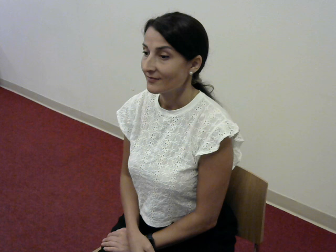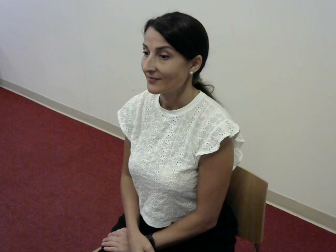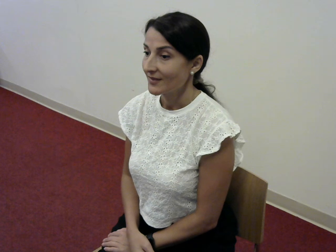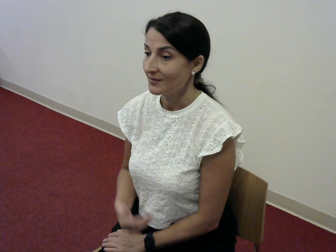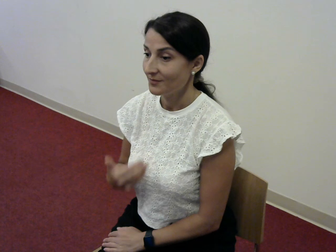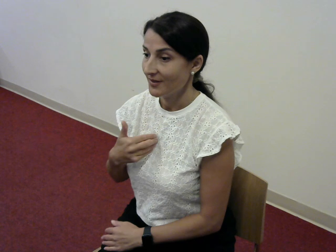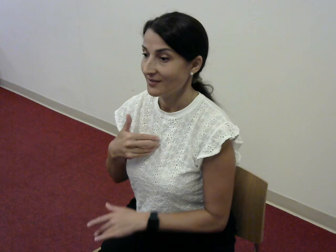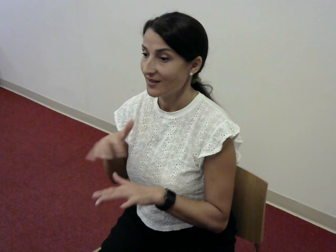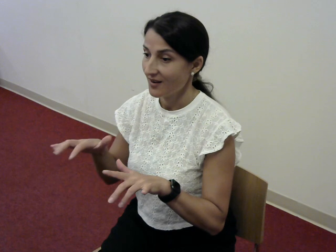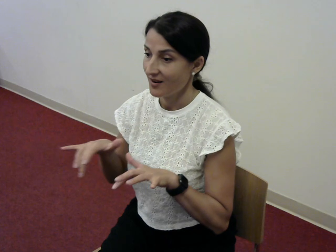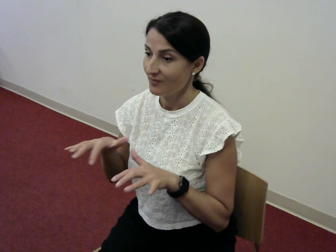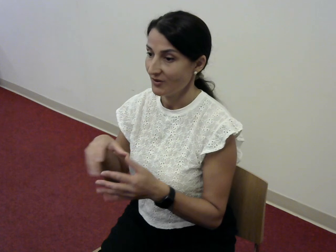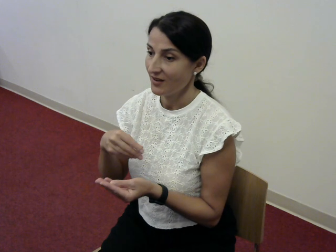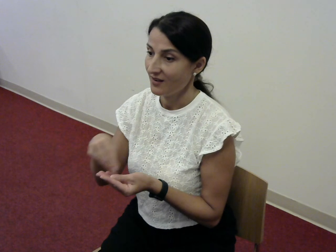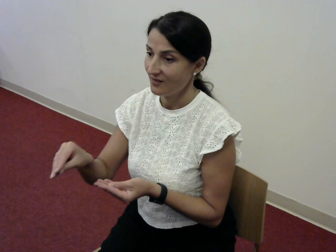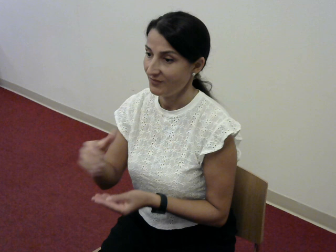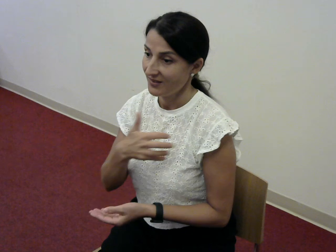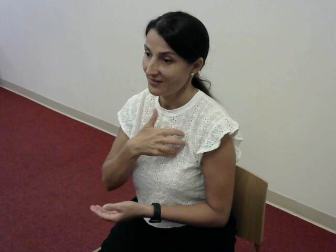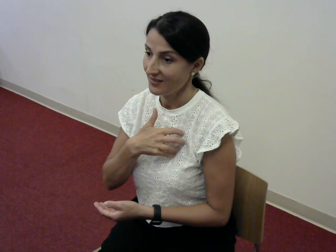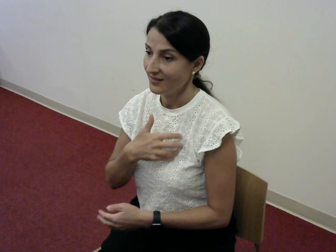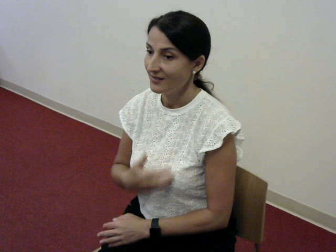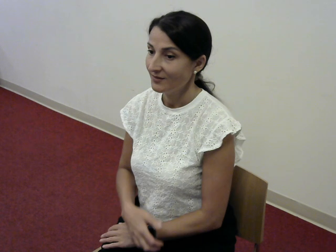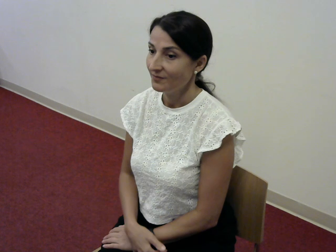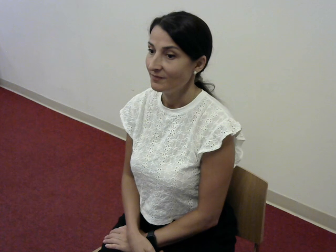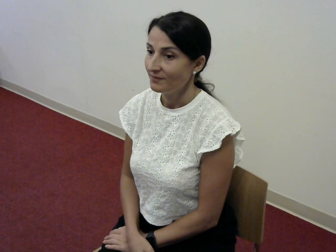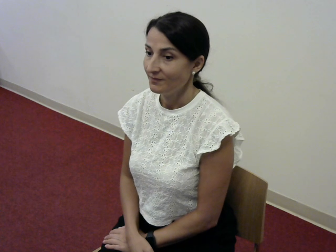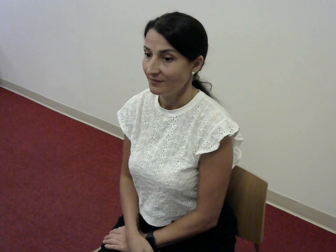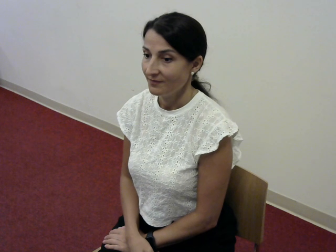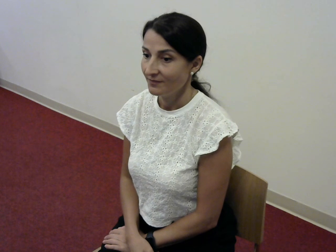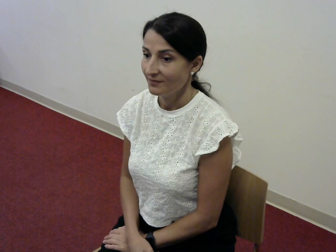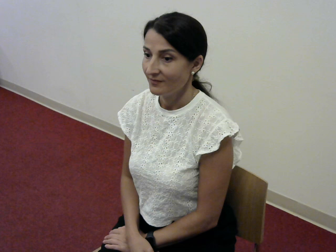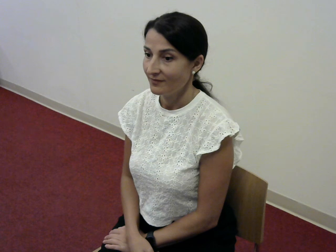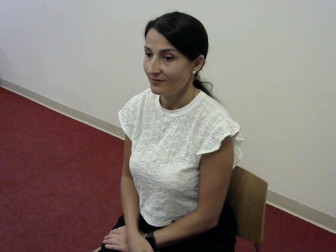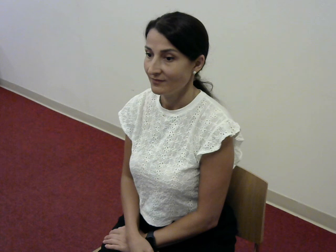Mən kompüter almaq istəyirəm